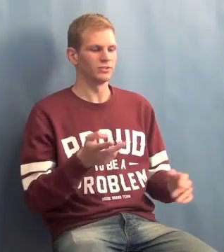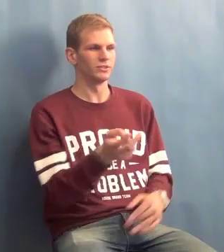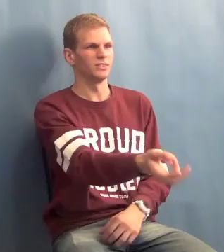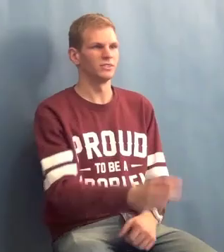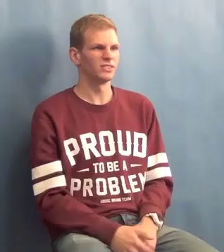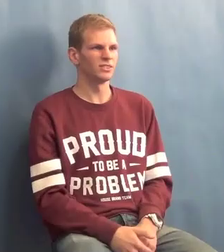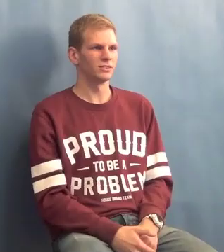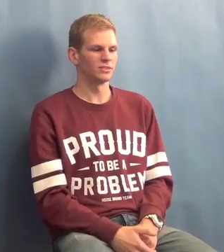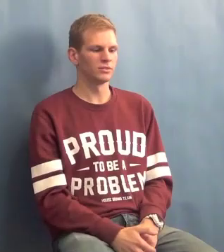Nie wolno na sankach.